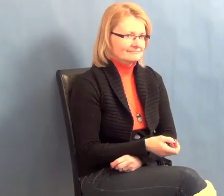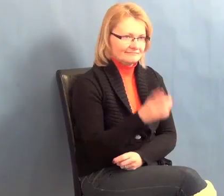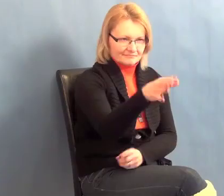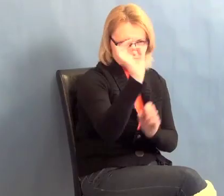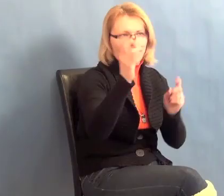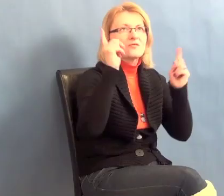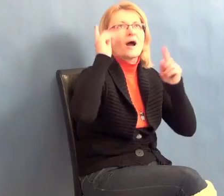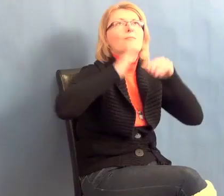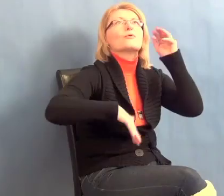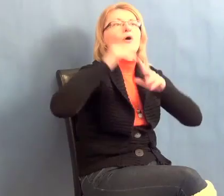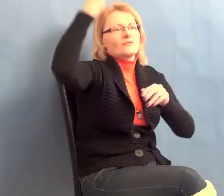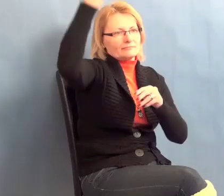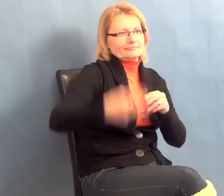Uwaga, teren budowy, można spaść z wysokości.